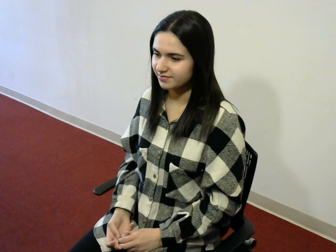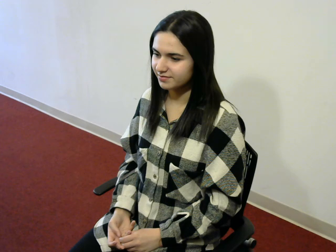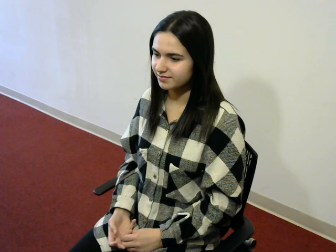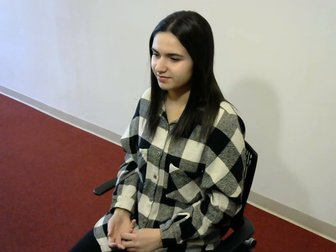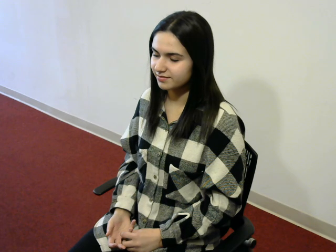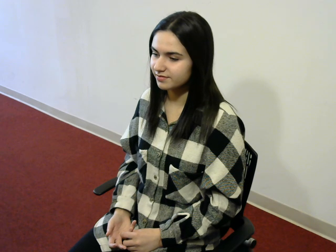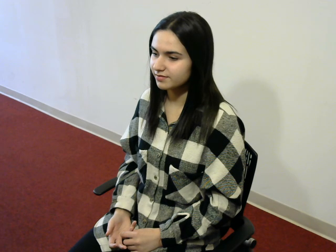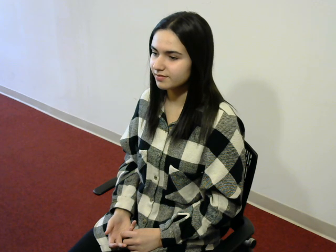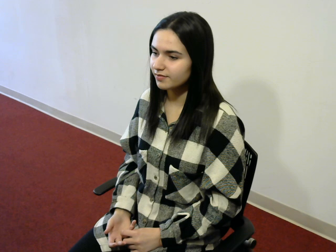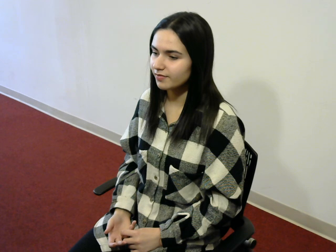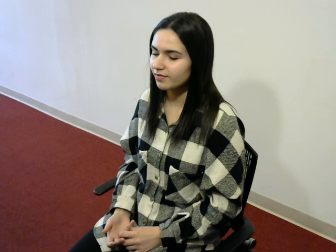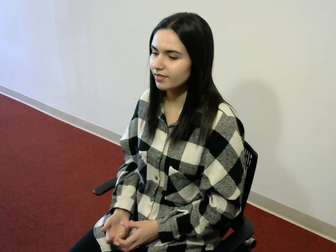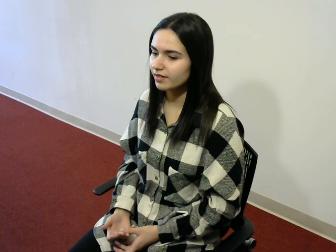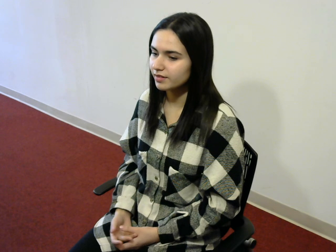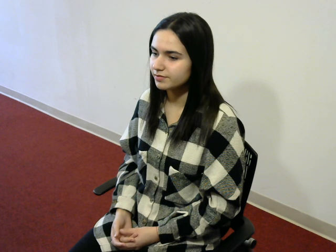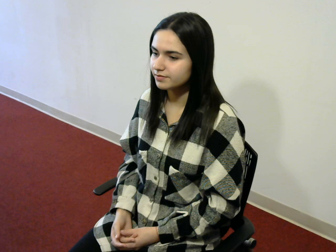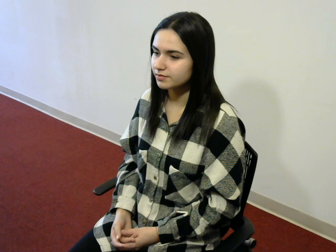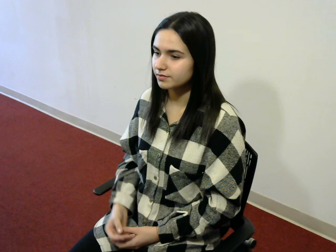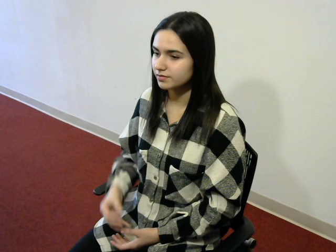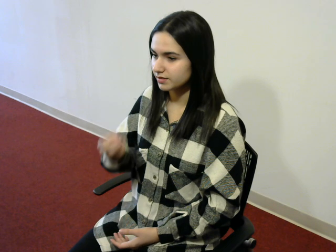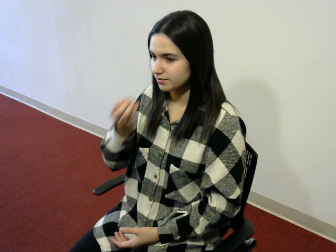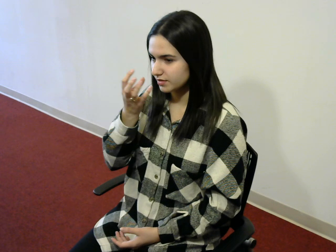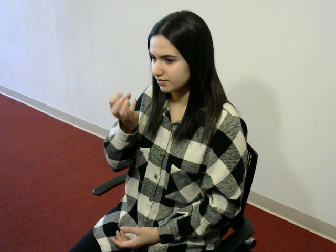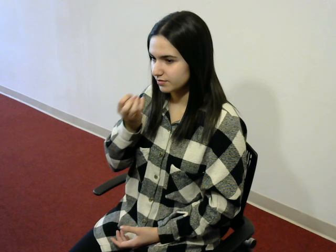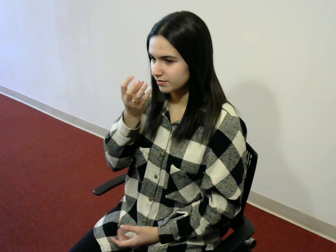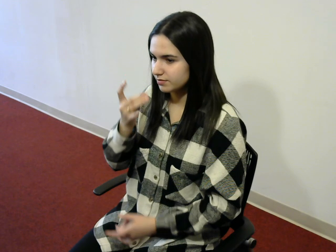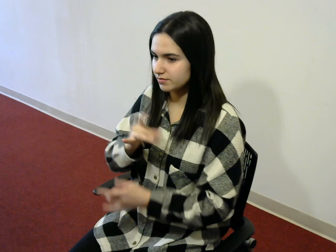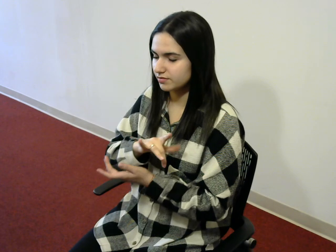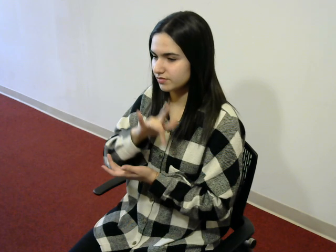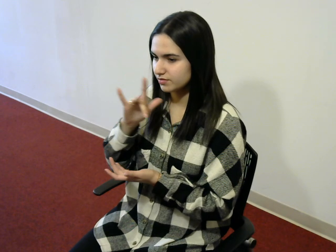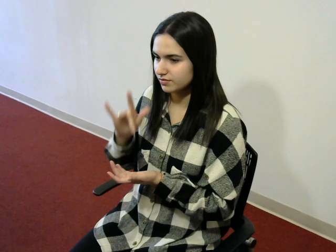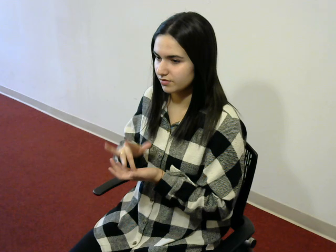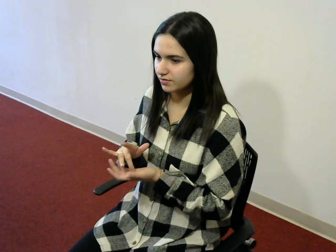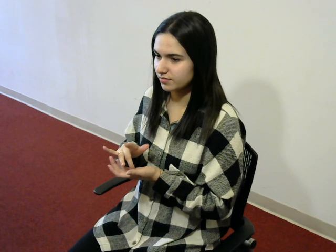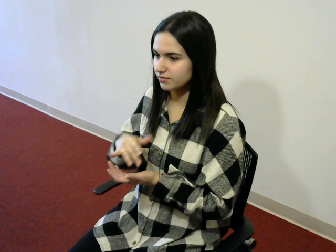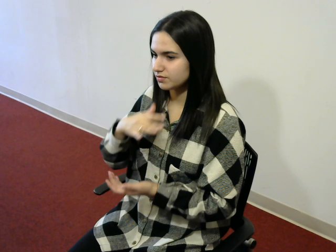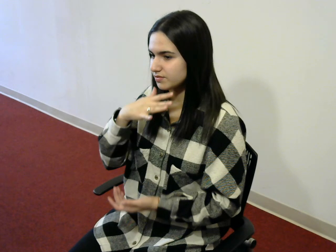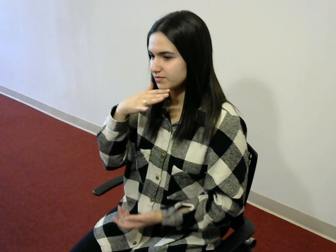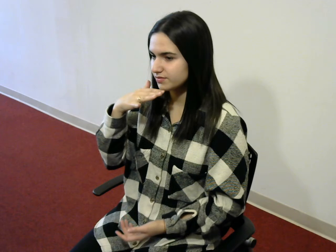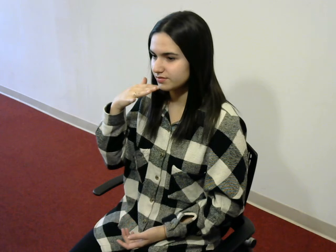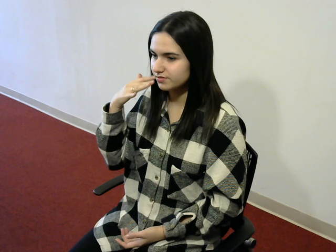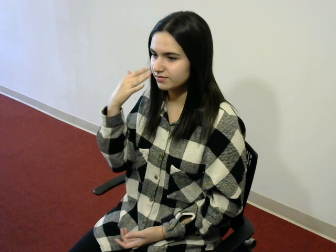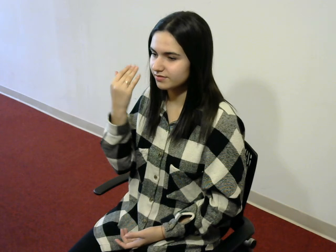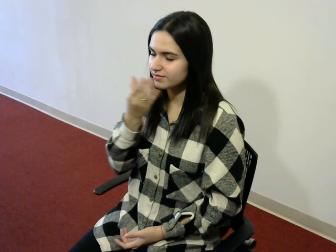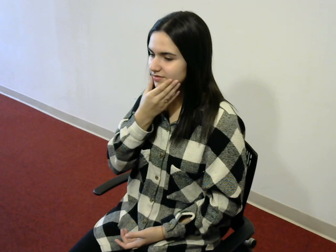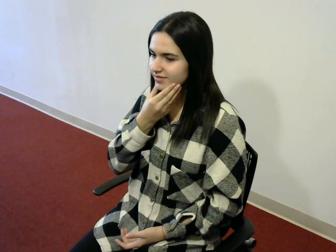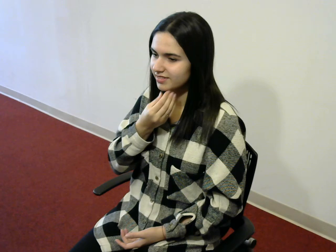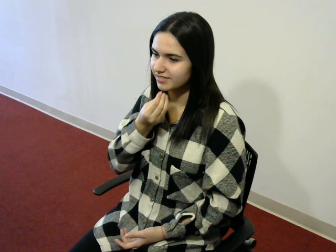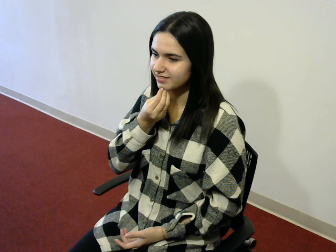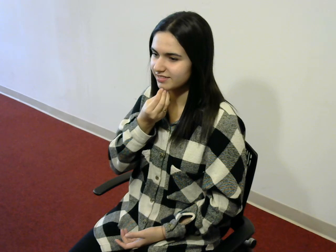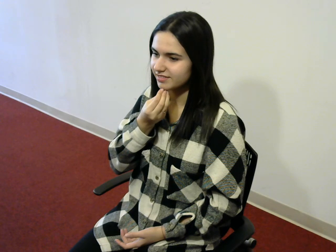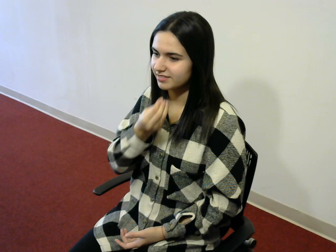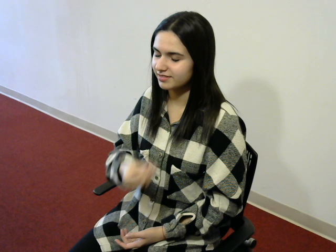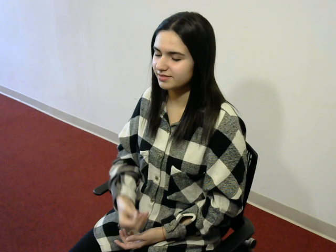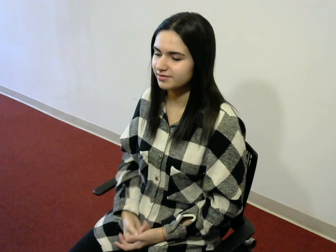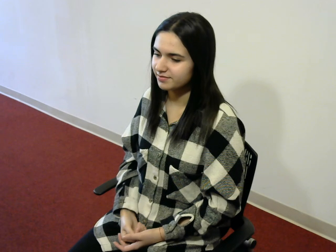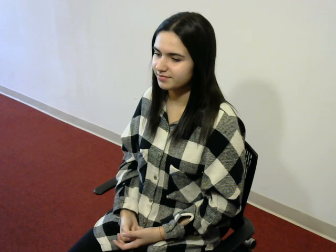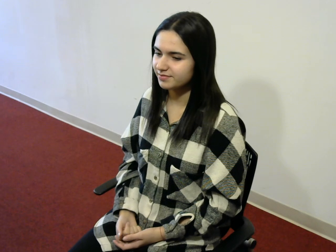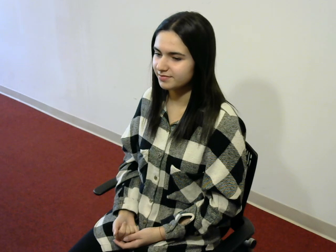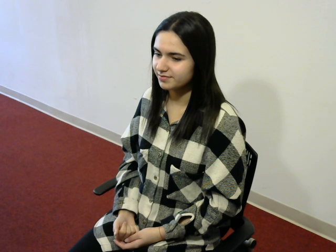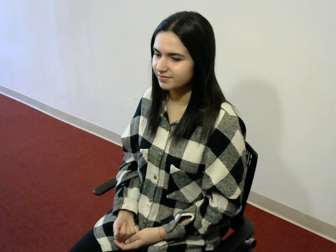Bakı şəhəri çox gözəldir